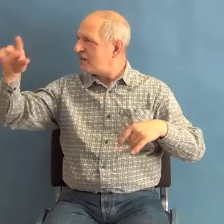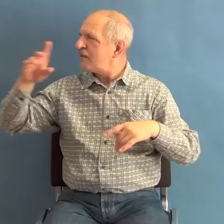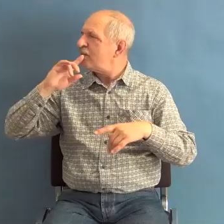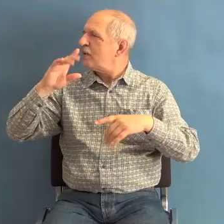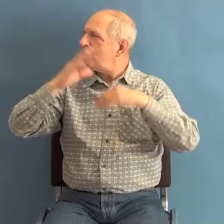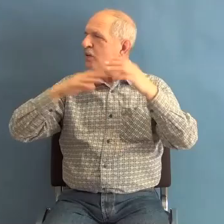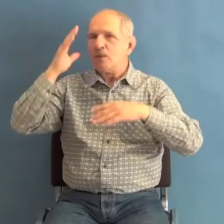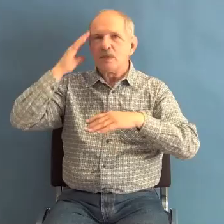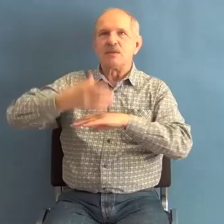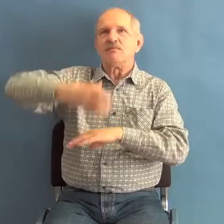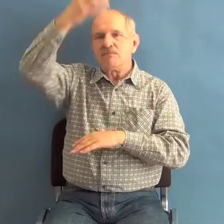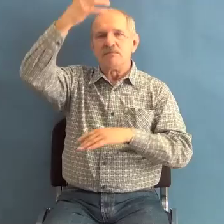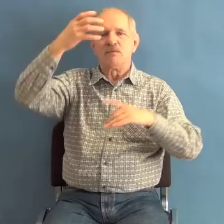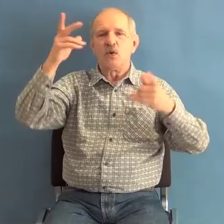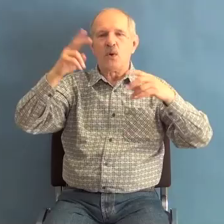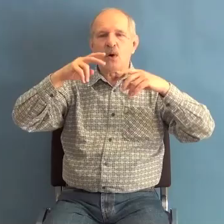Tam, gdzie budują wieżowce.